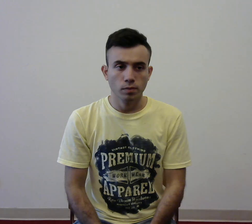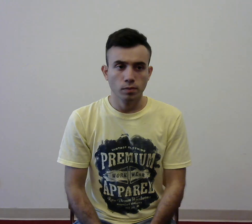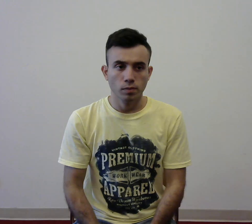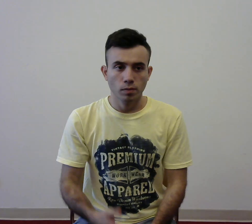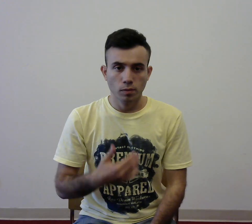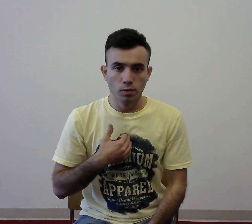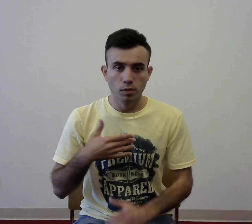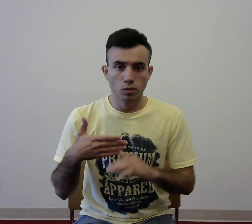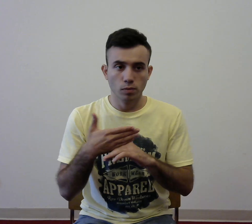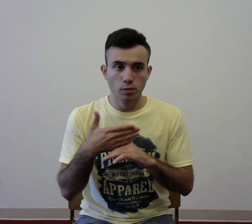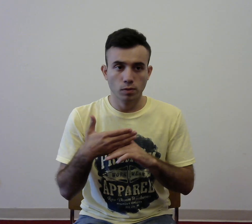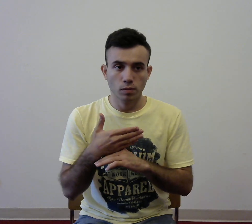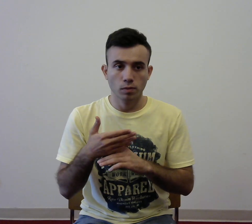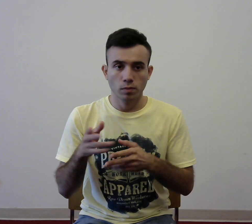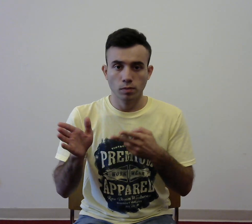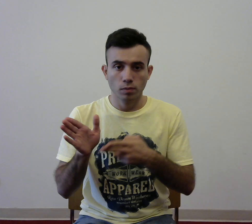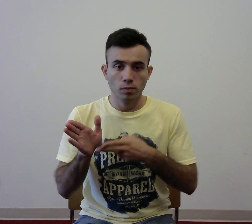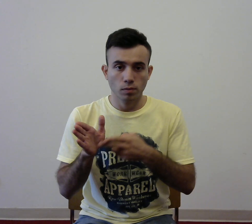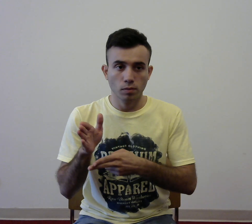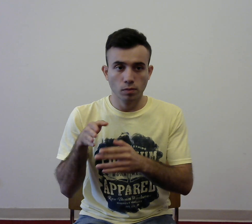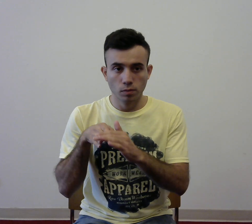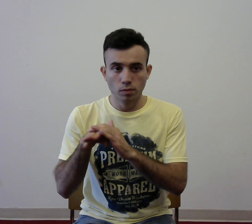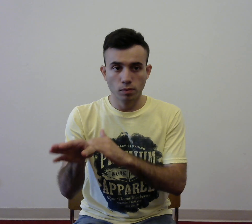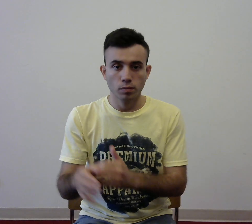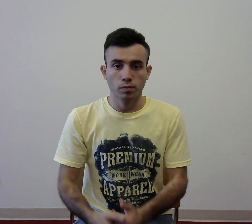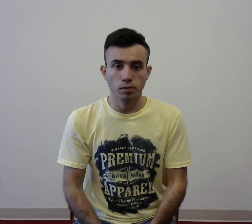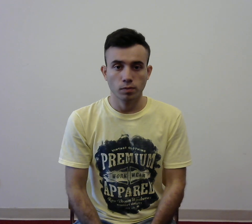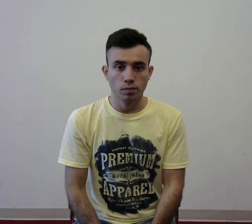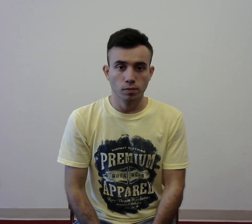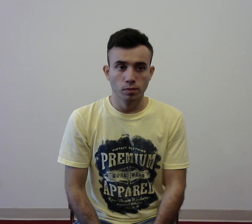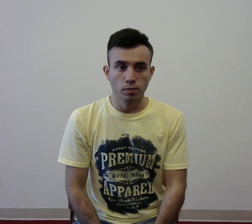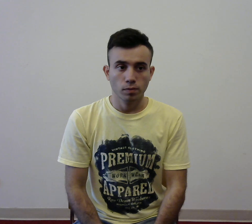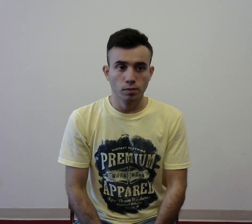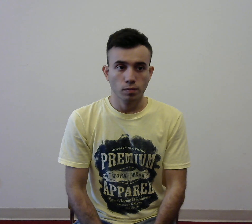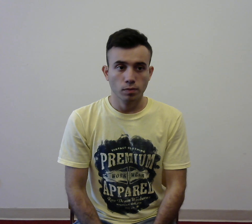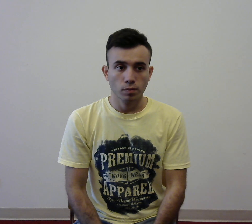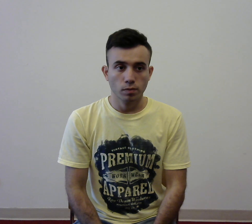Mən Sumqayıta qatarla gedirəm